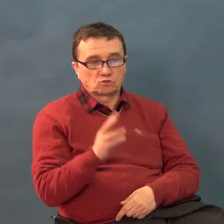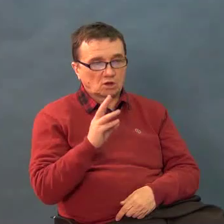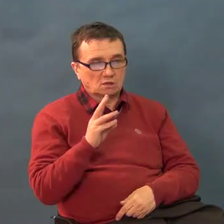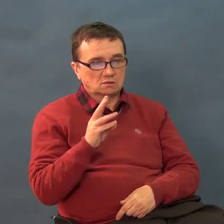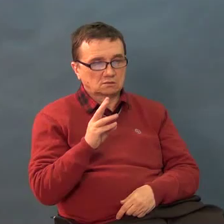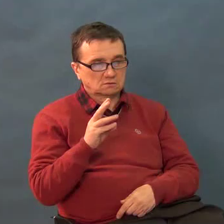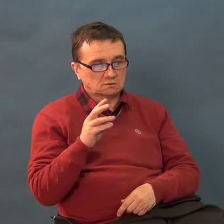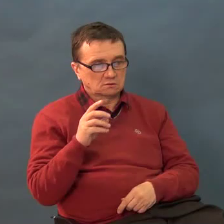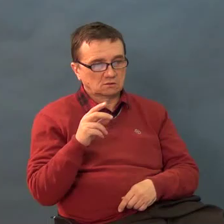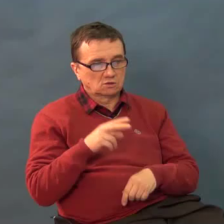We wtorek...